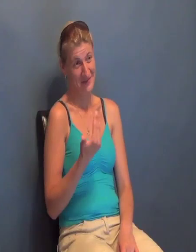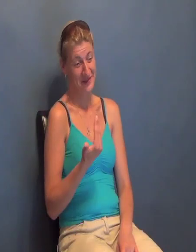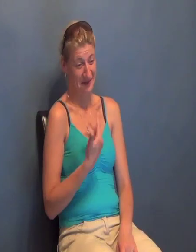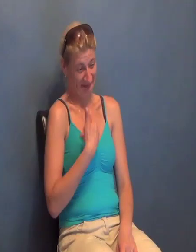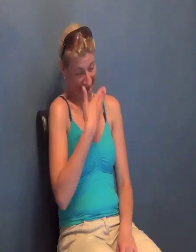Może.